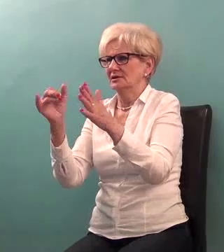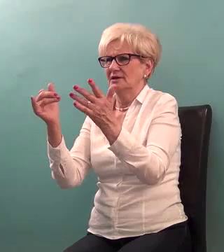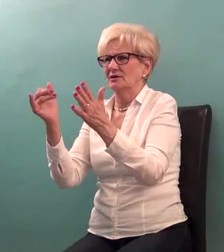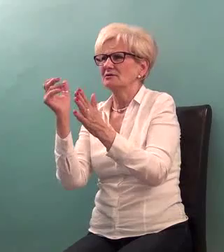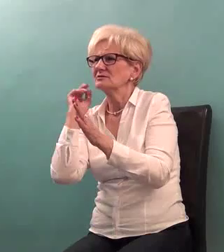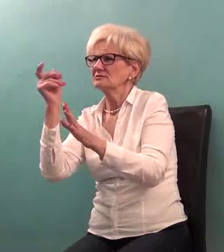Pukają.